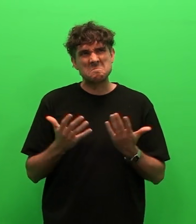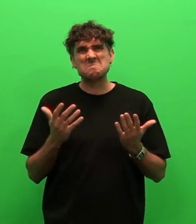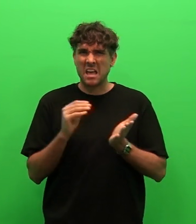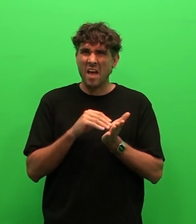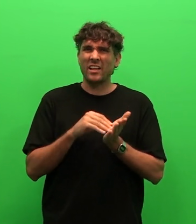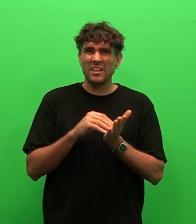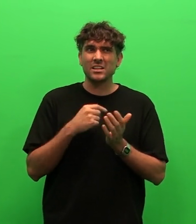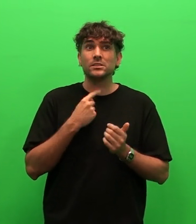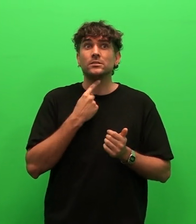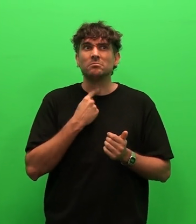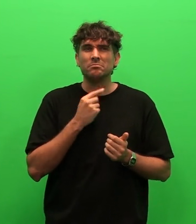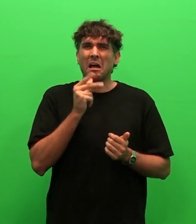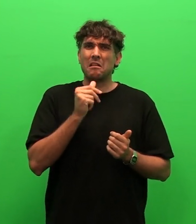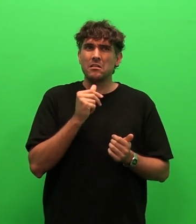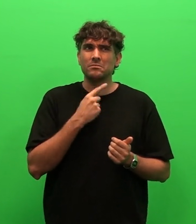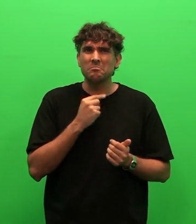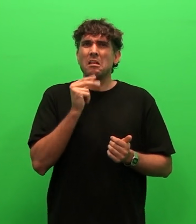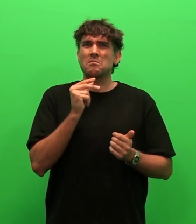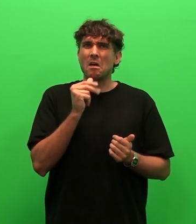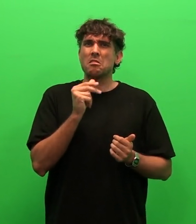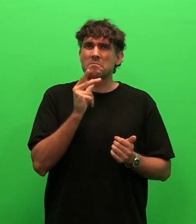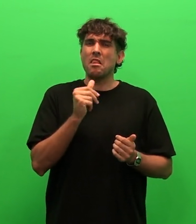De vegades em fa mal el coll, després em torna a fer mal, és intermitent.